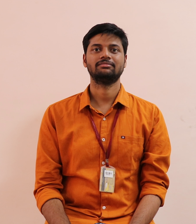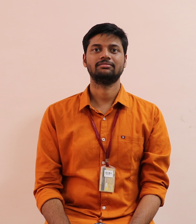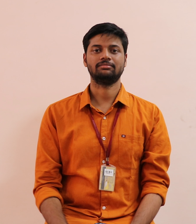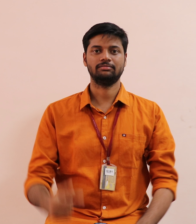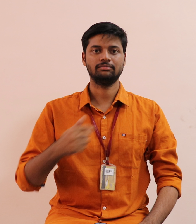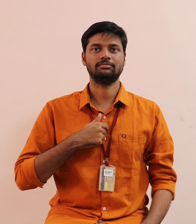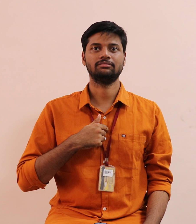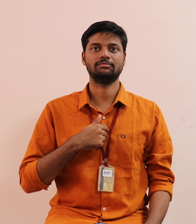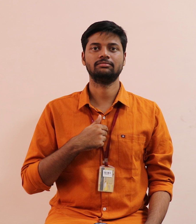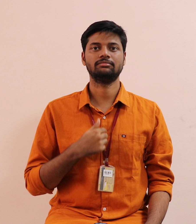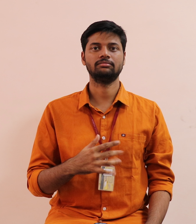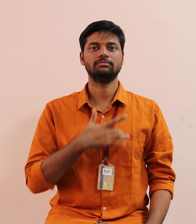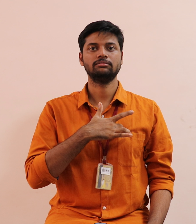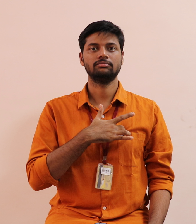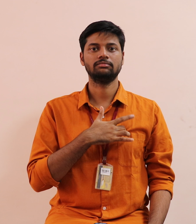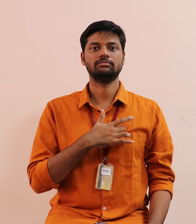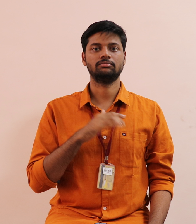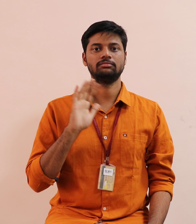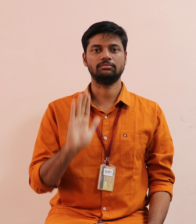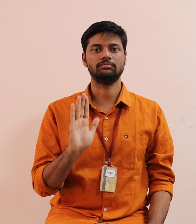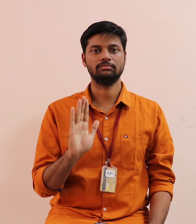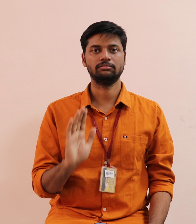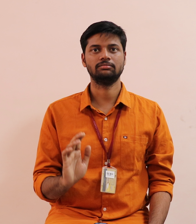i got hurt